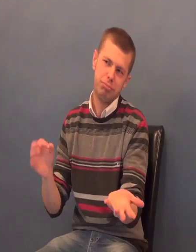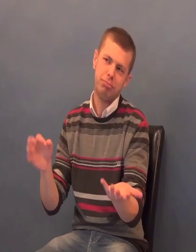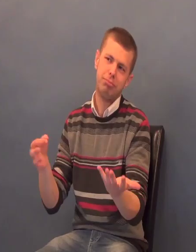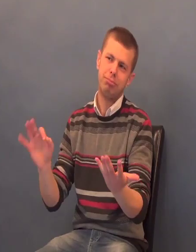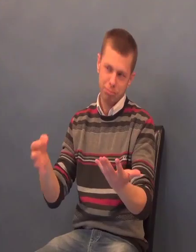Dobrze, dobrze.